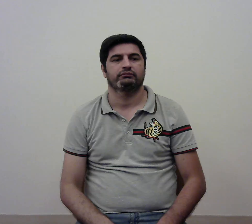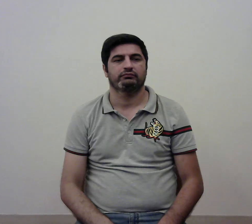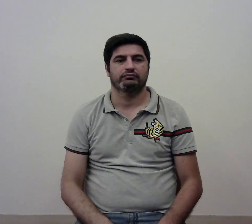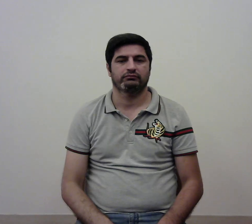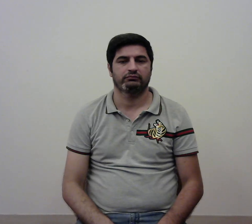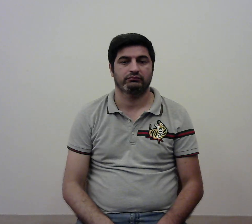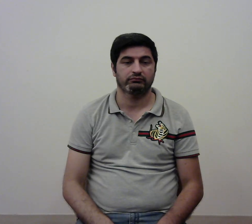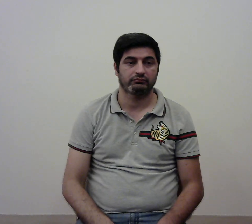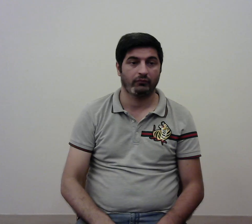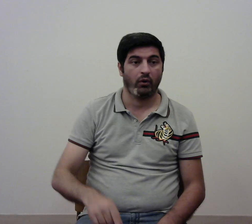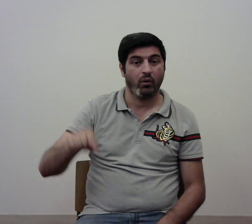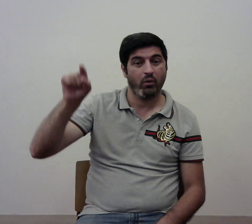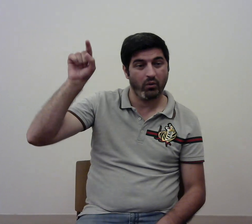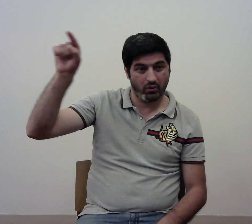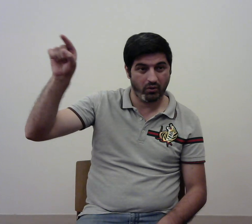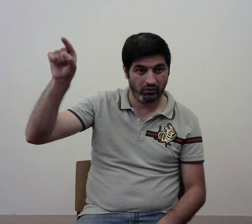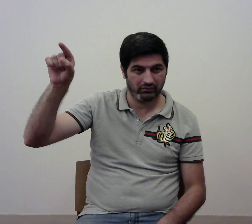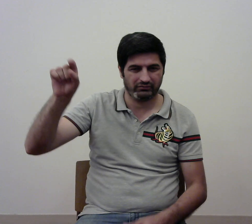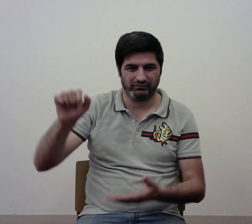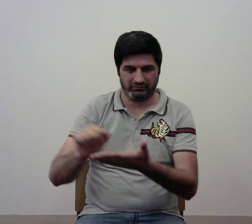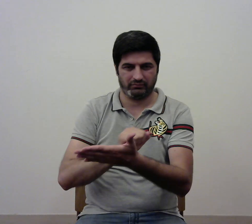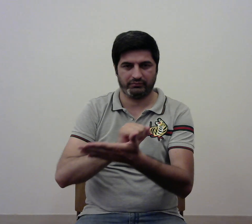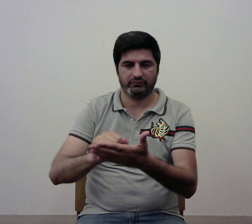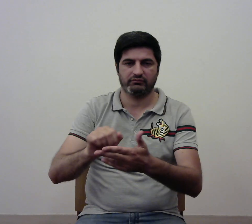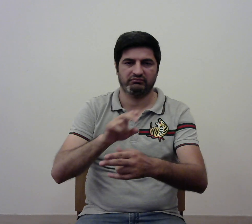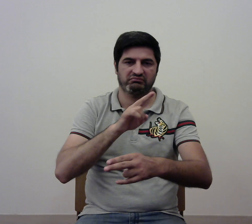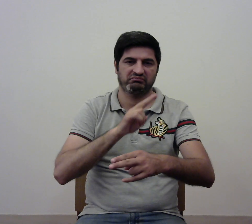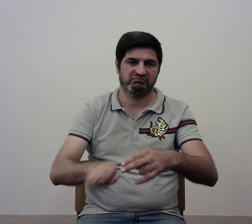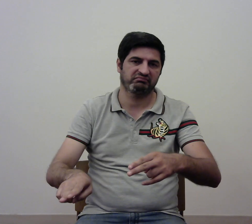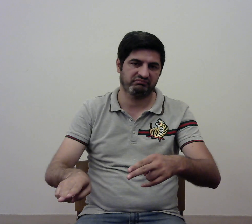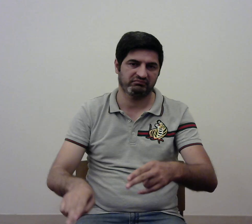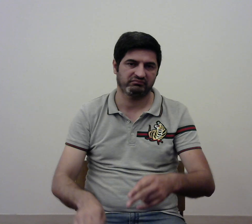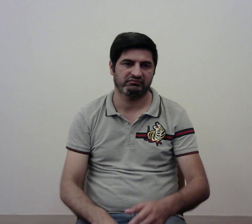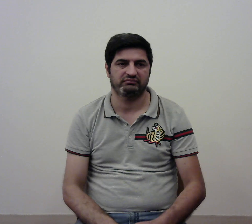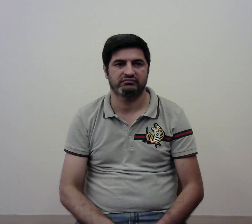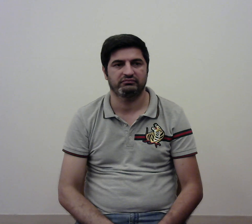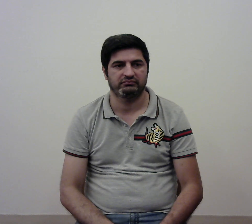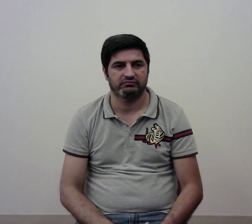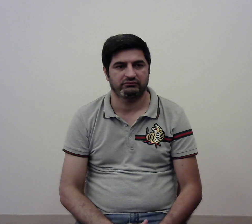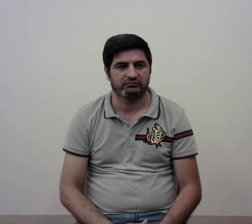O sənədlərini itirib